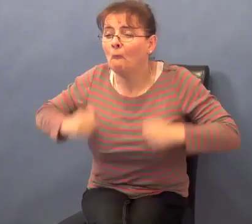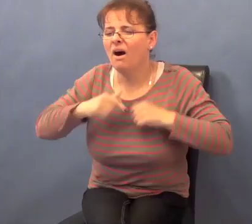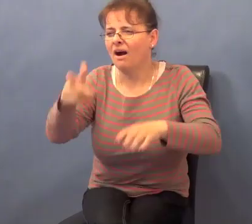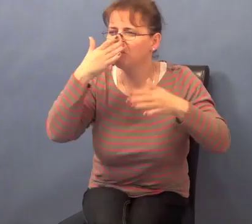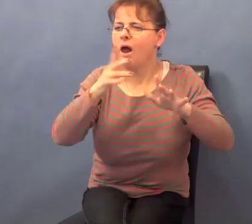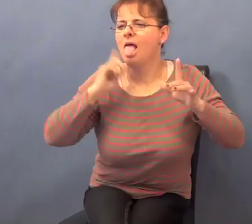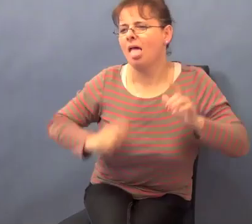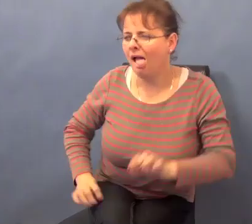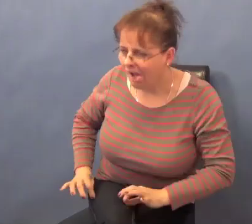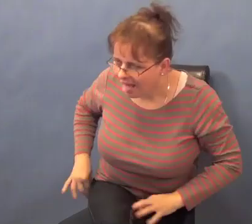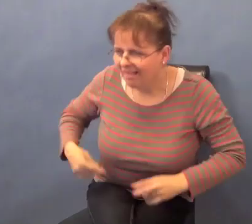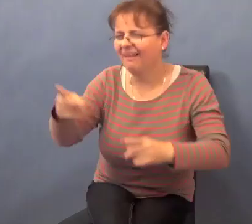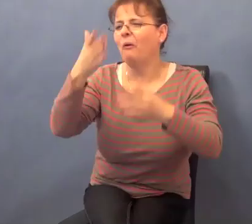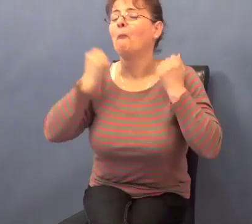Tylko ubrana, a pokazać trzeba, udawać, odsłonić nogi.